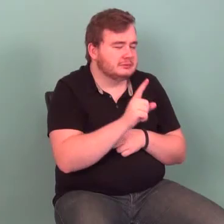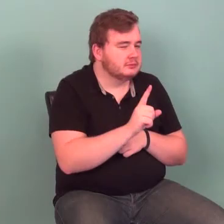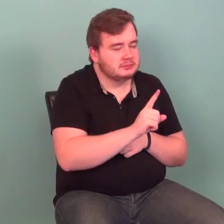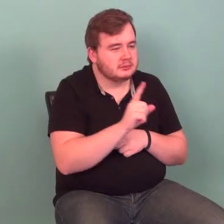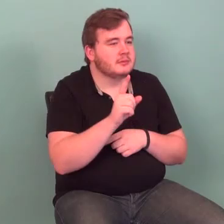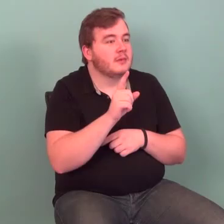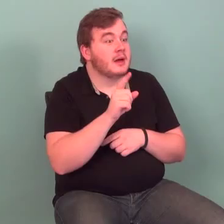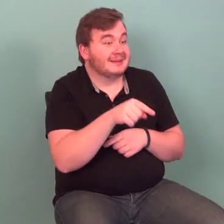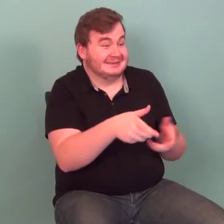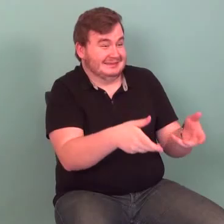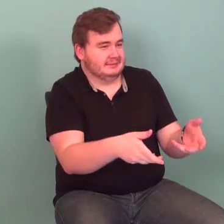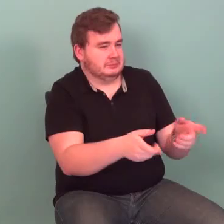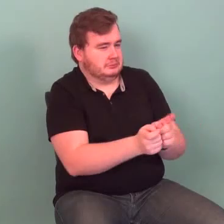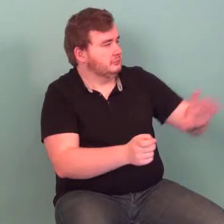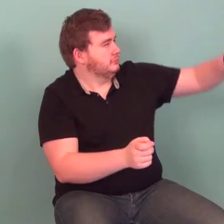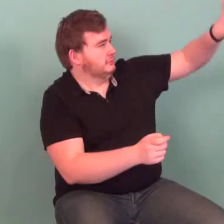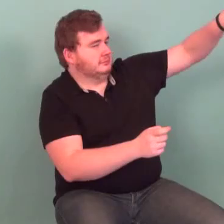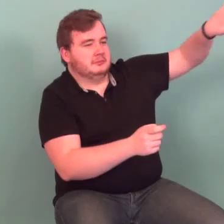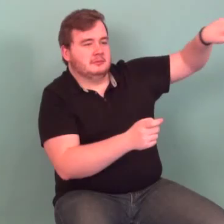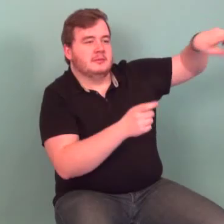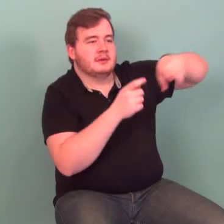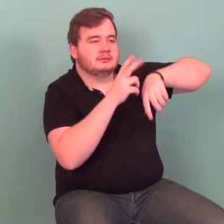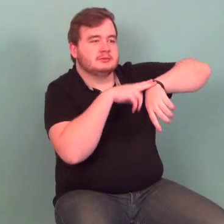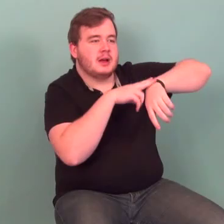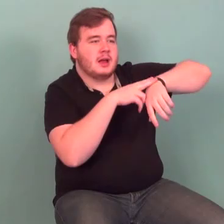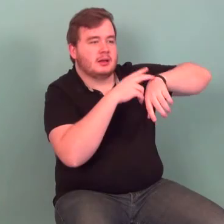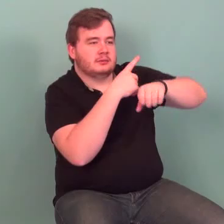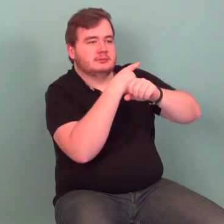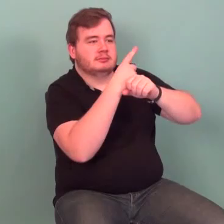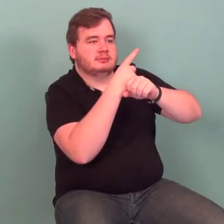W pobliżu miski, na ścianie jest zegar, w którym wskazówki się przesuwają.